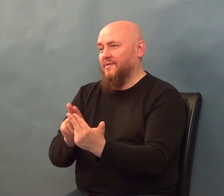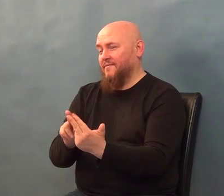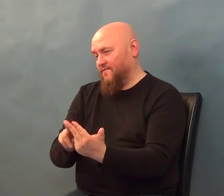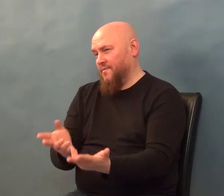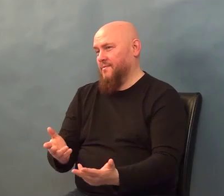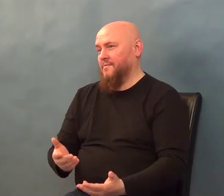Dogadajmy się.